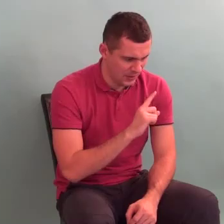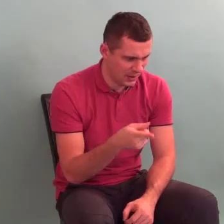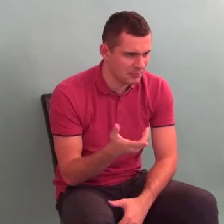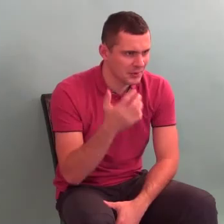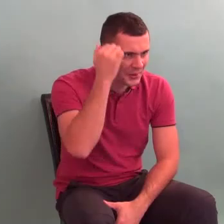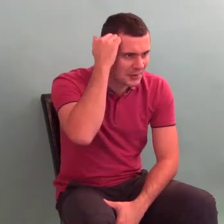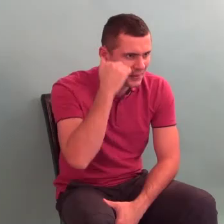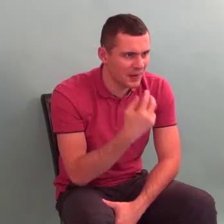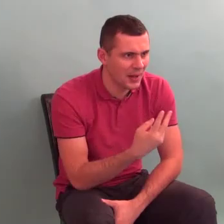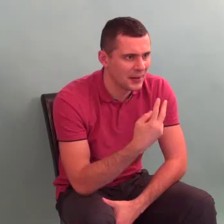Dwa kaski.